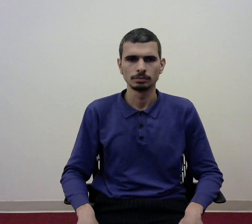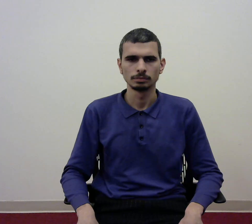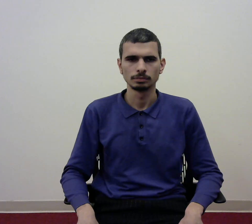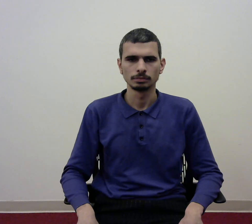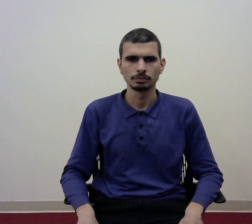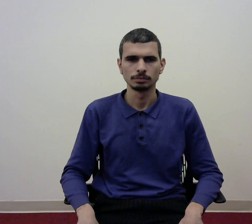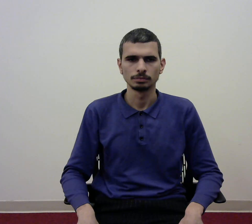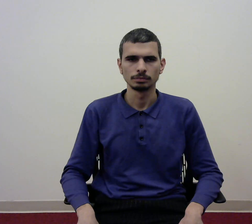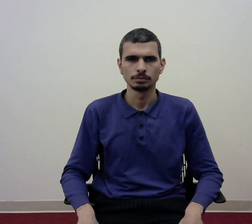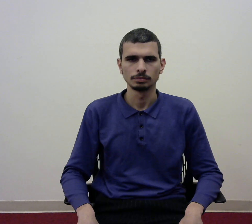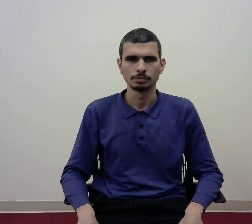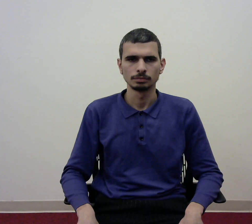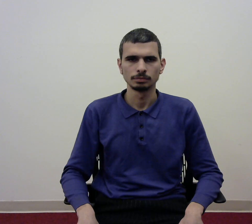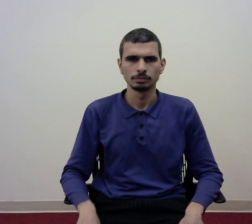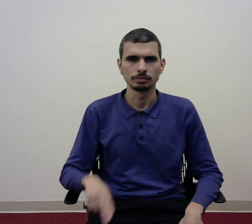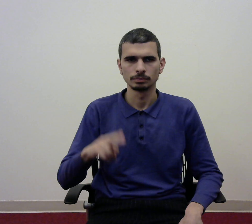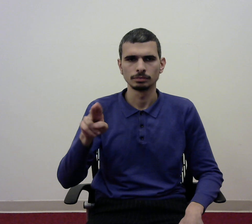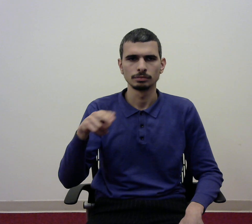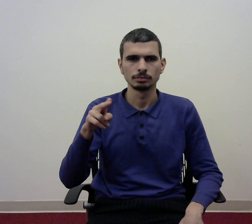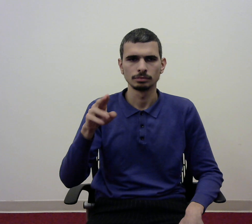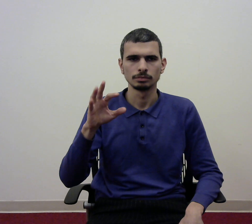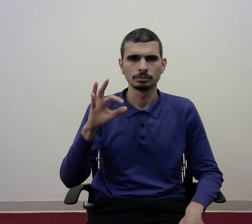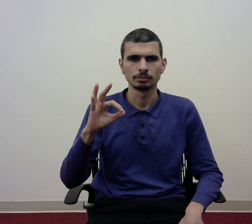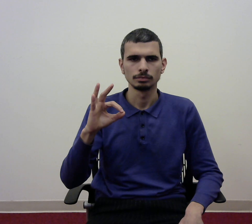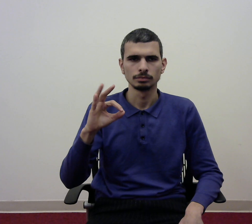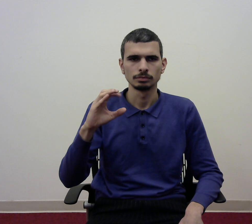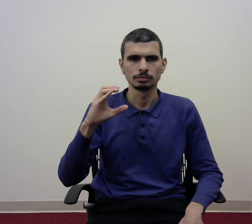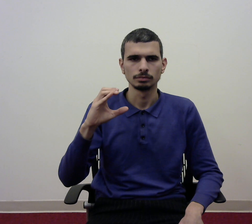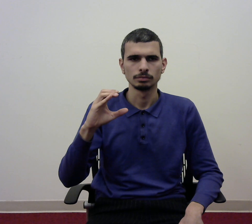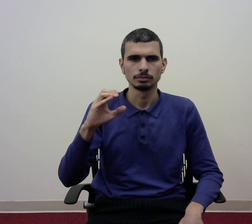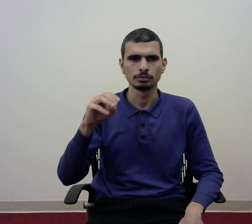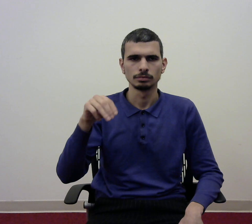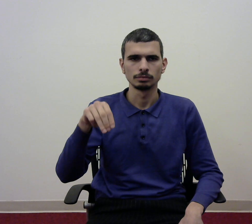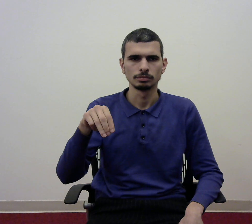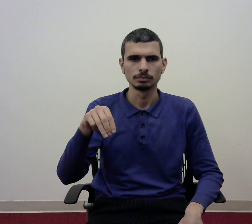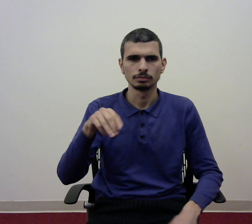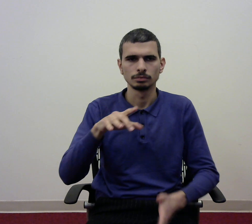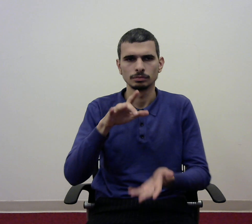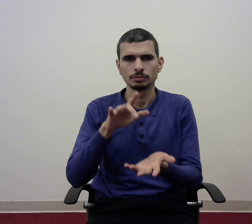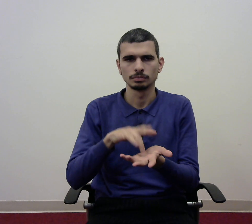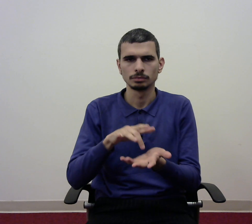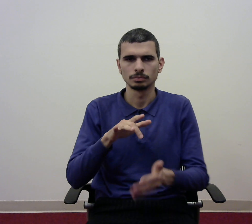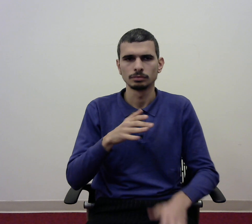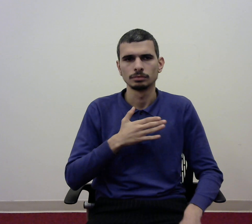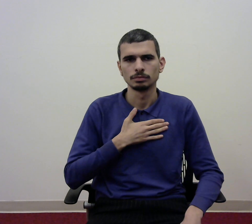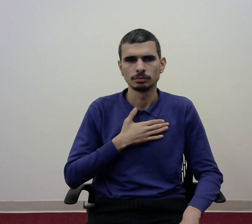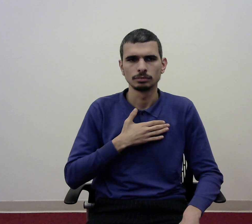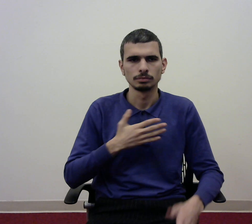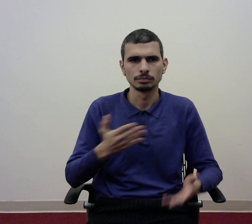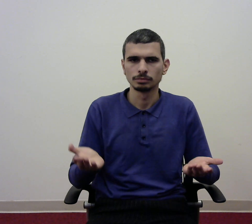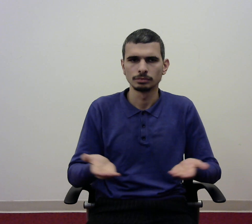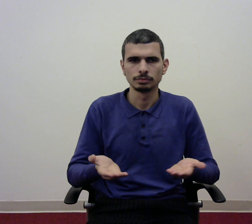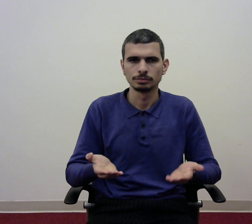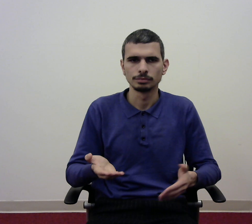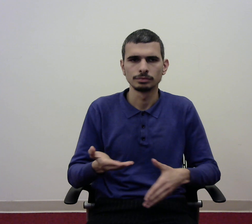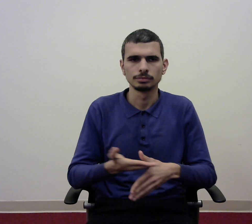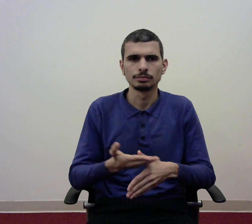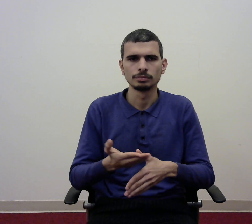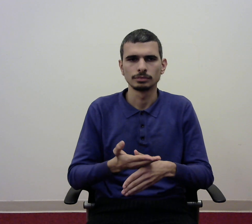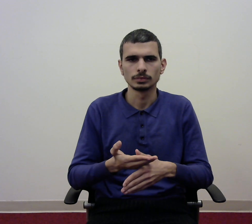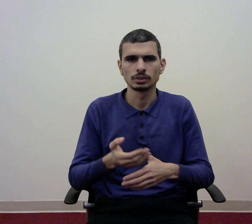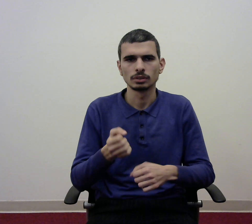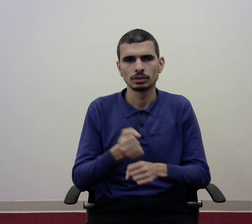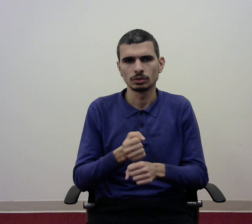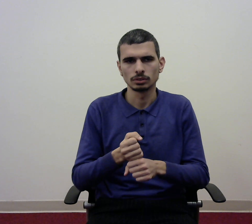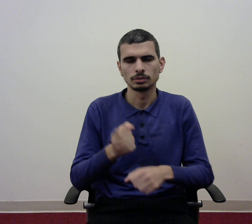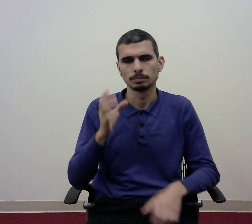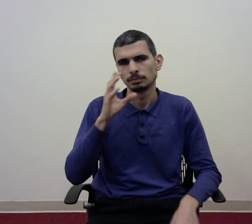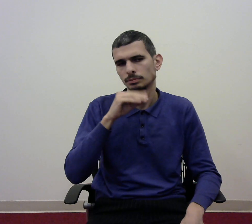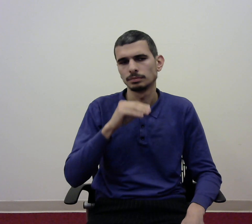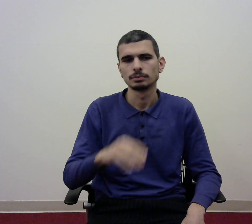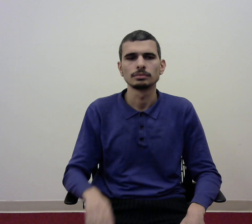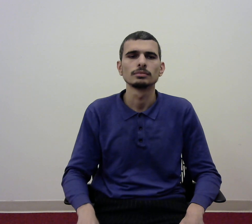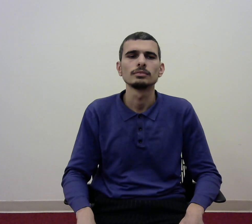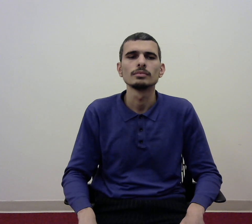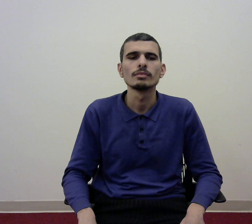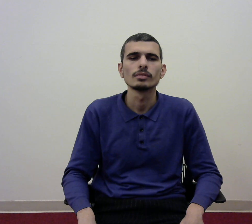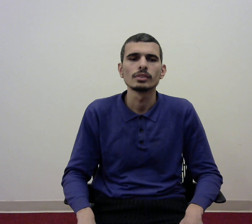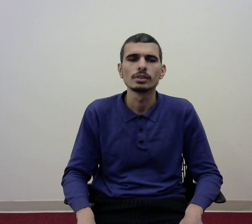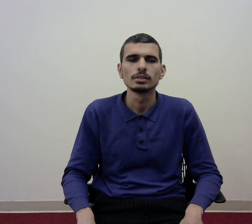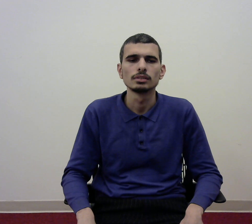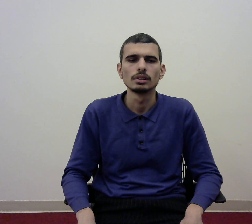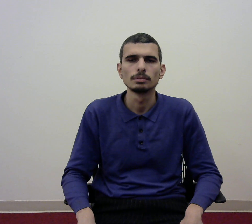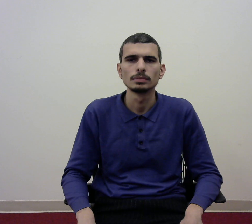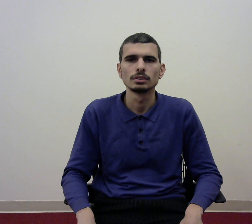DOST Mərkəzləri mənə necə kömək edə bilər?